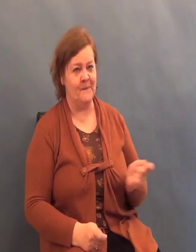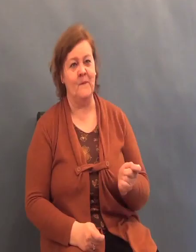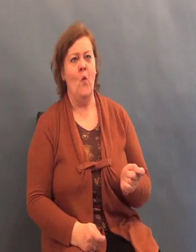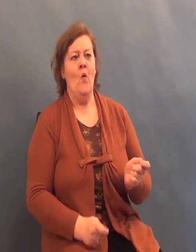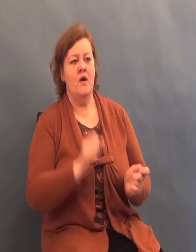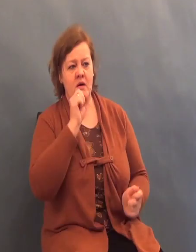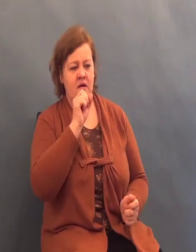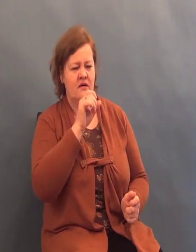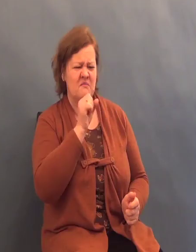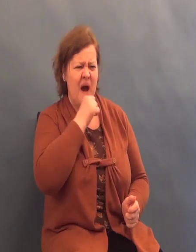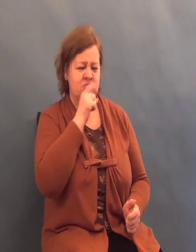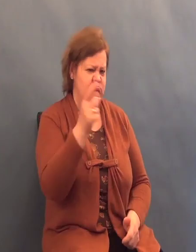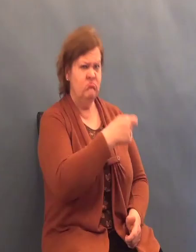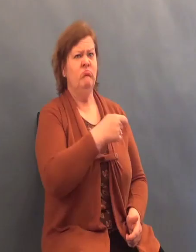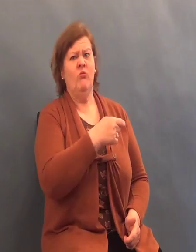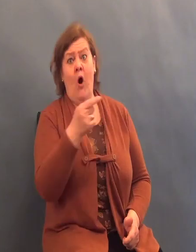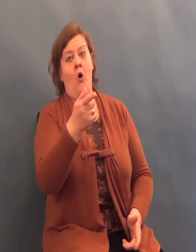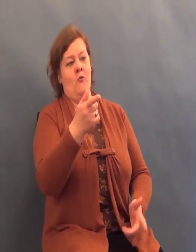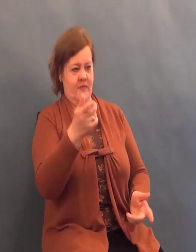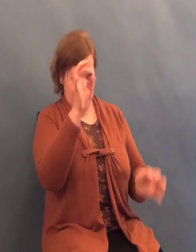A babcia wychodzi i jest poirytowana, zauważa go i prosi o naprawę.